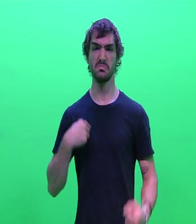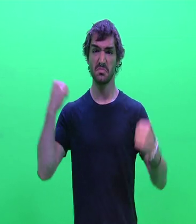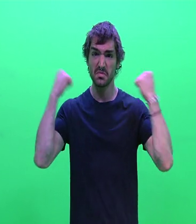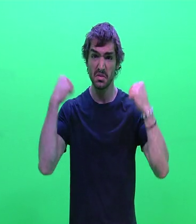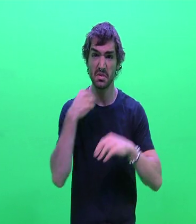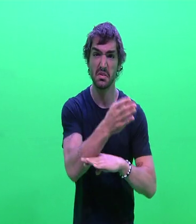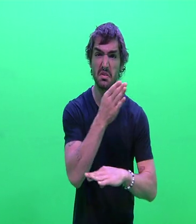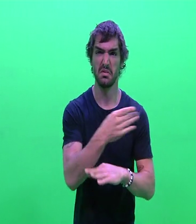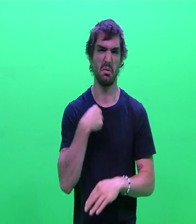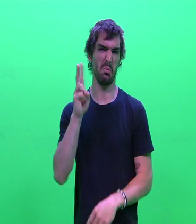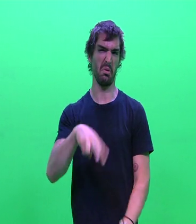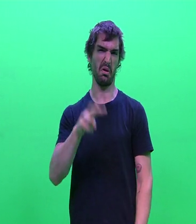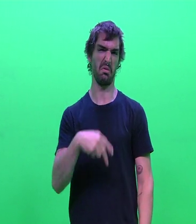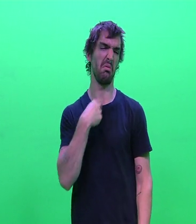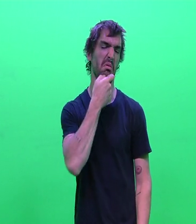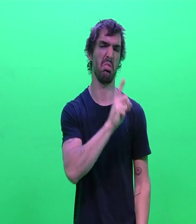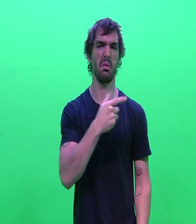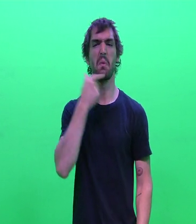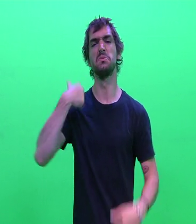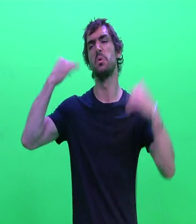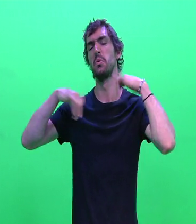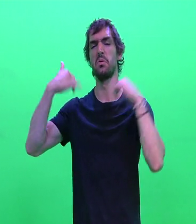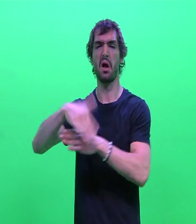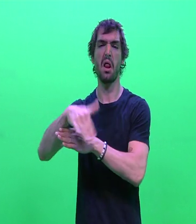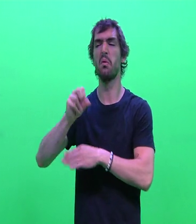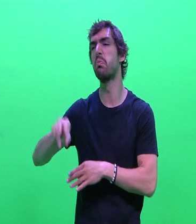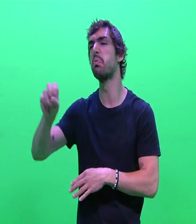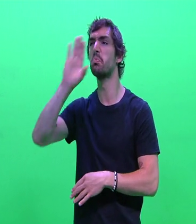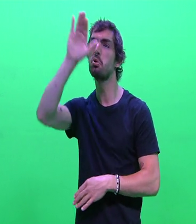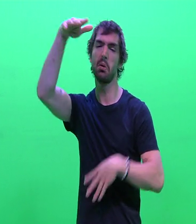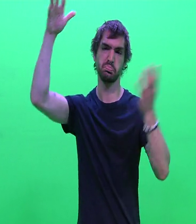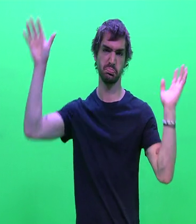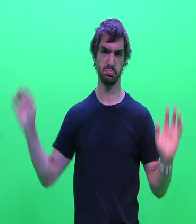No vaig mai al gimnàs, no m'agrada. Prefereixo passejar pel carrer i anar a la muntanya de manera lliure.